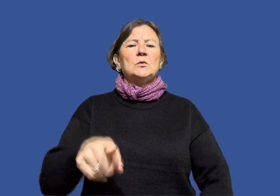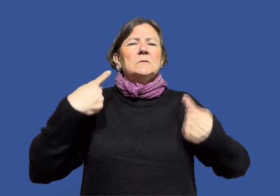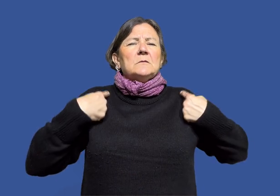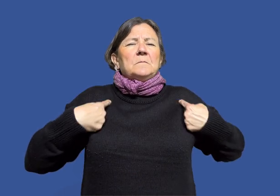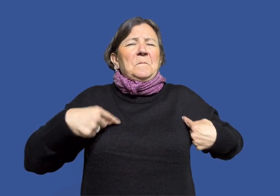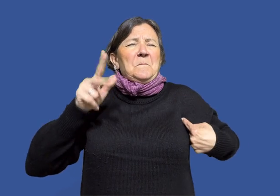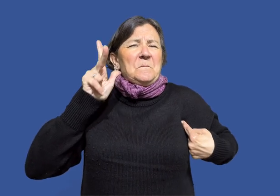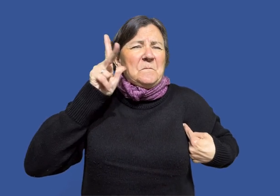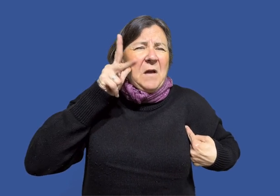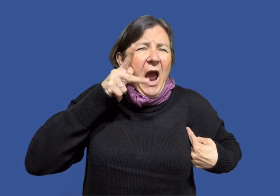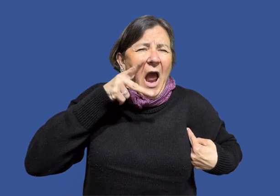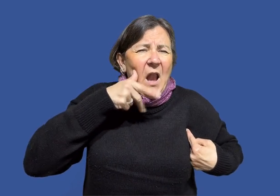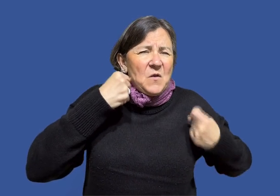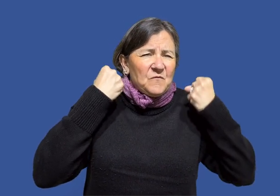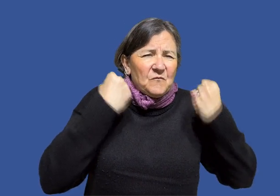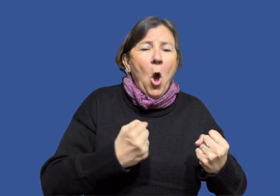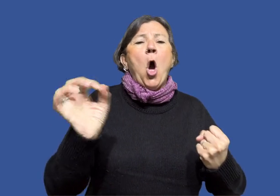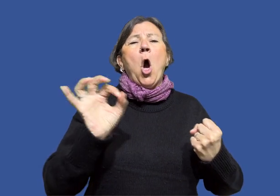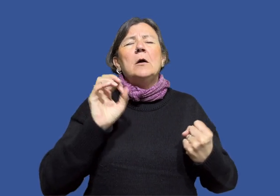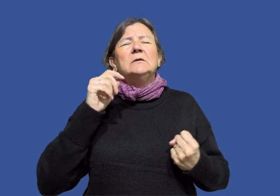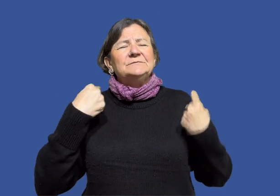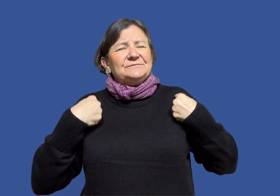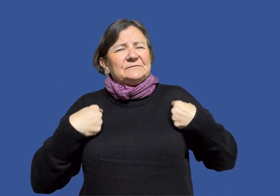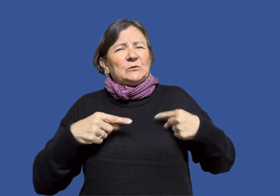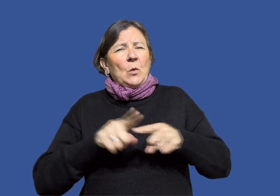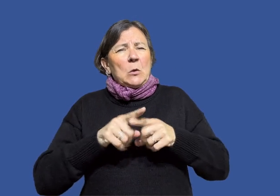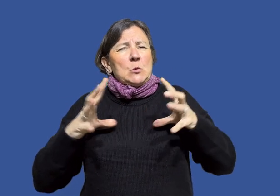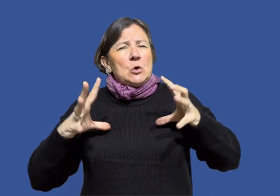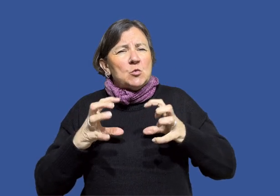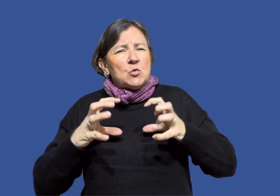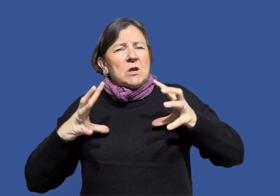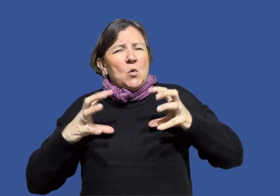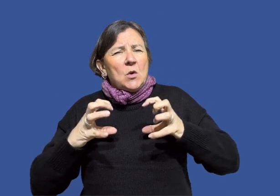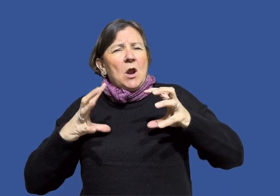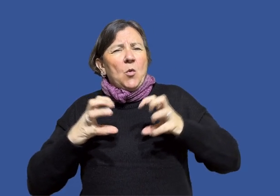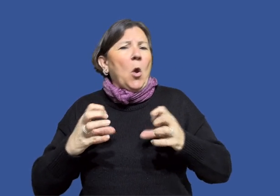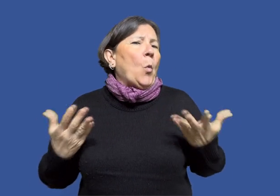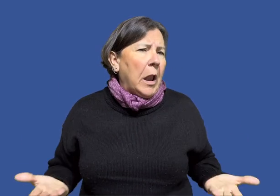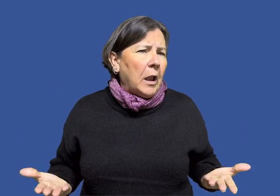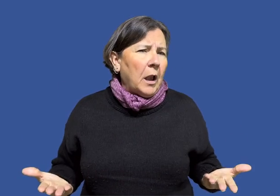Notes dolor intens o contraccions?